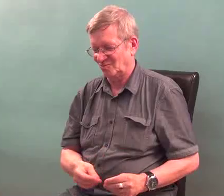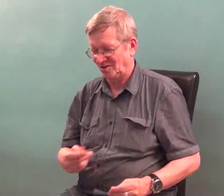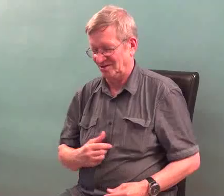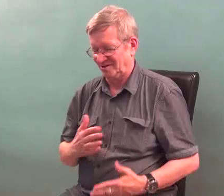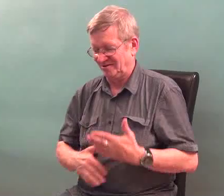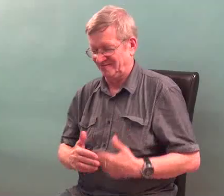Cieszę się.